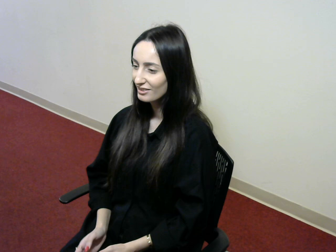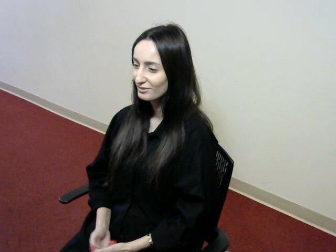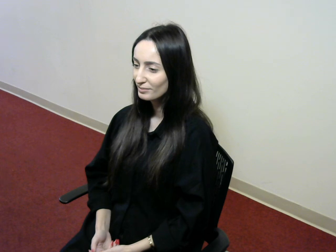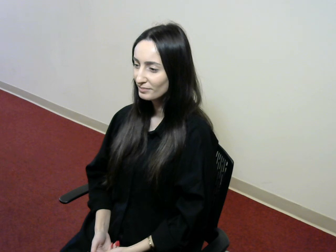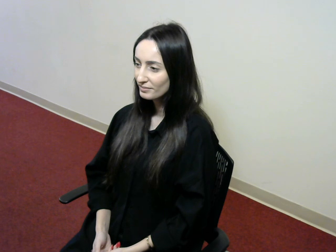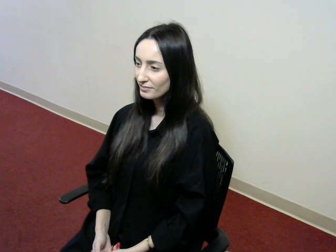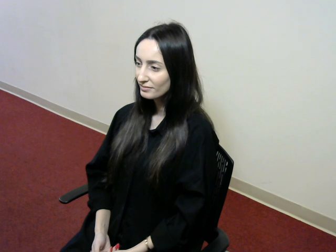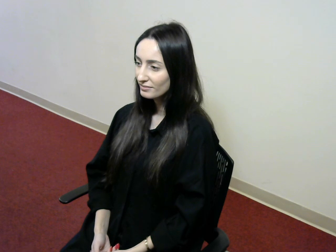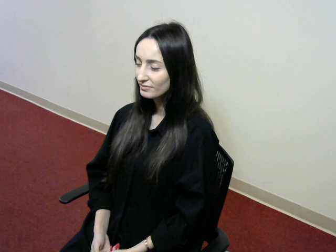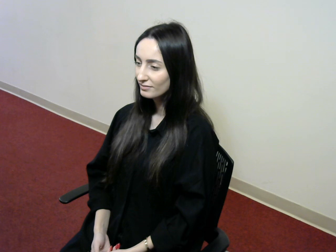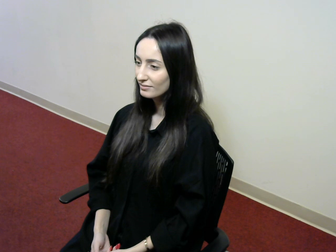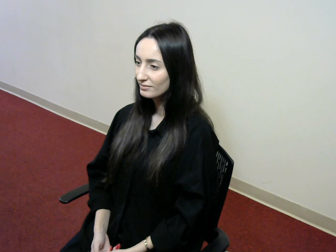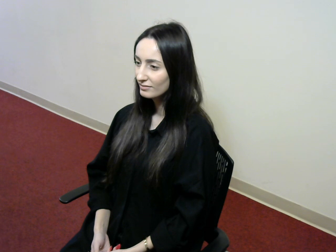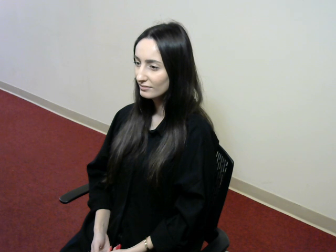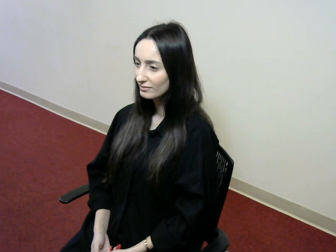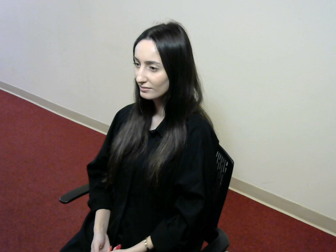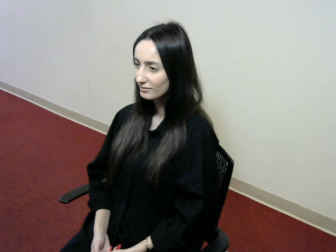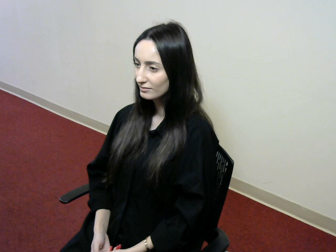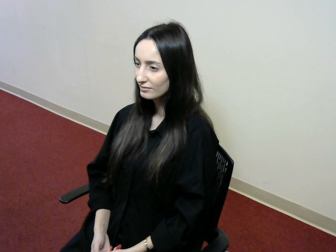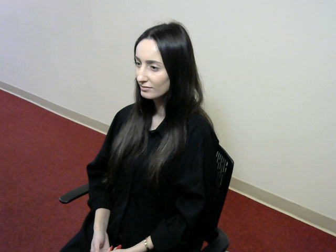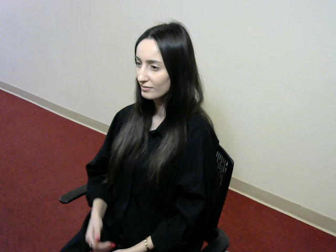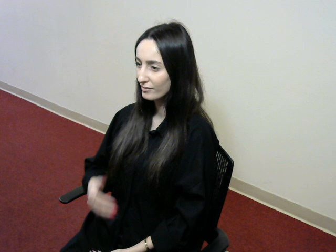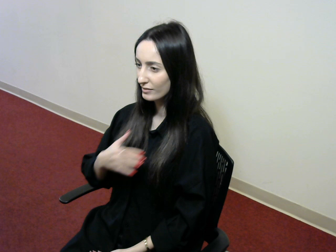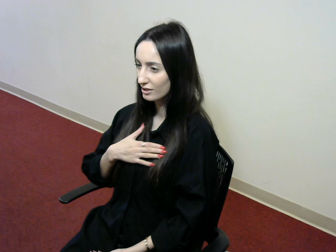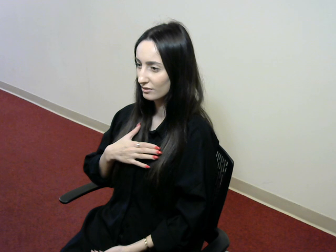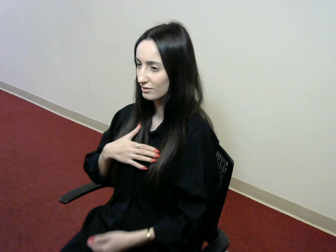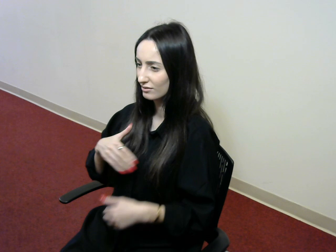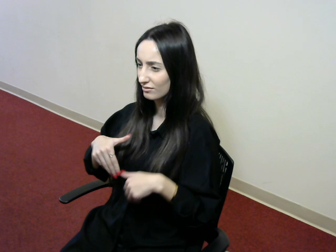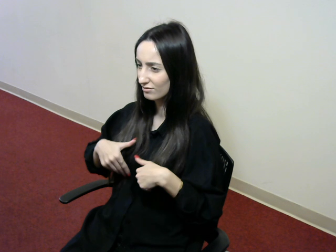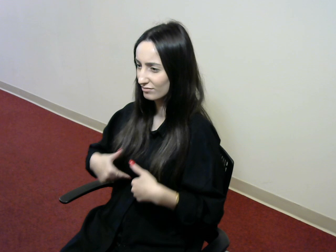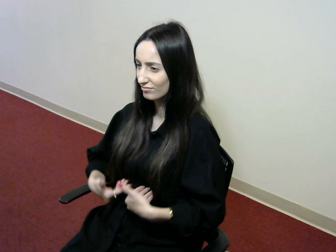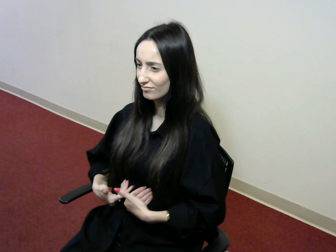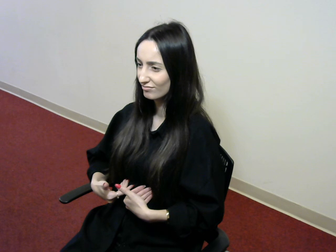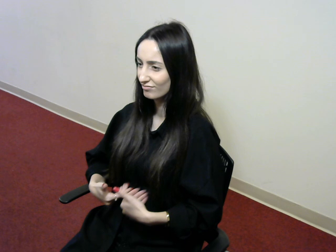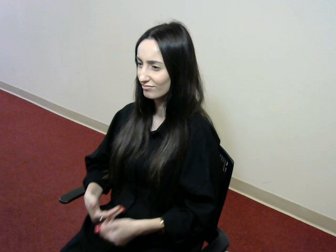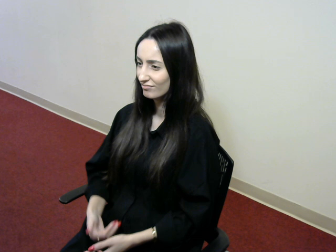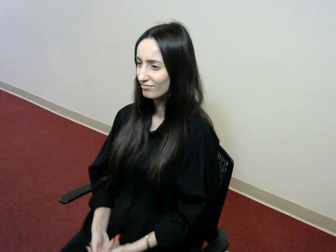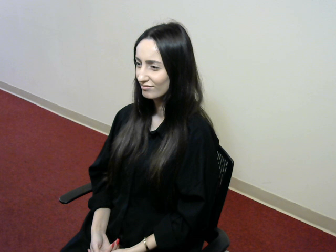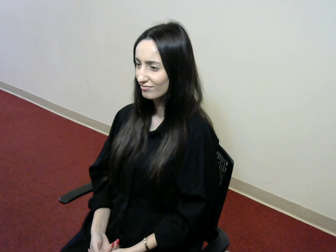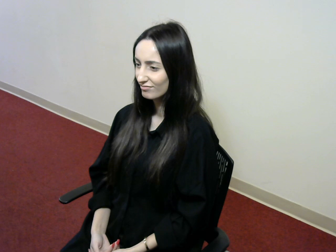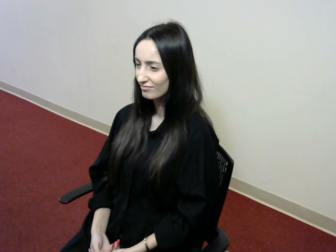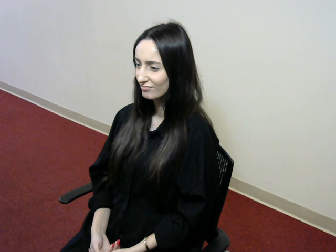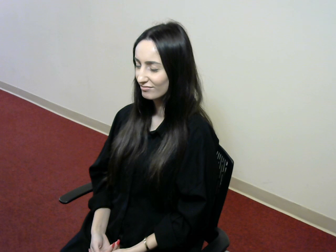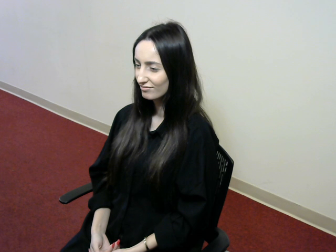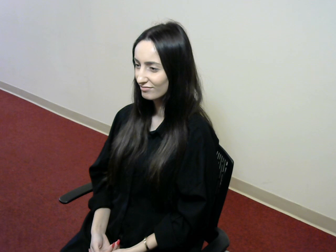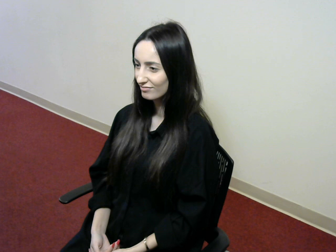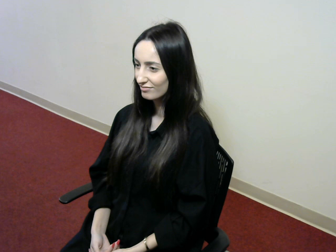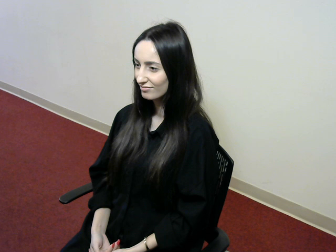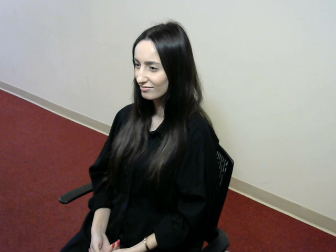Mən acmışam